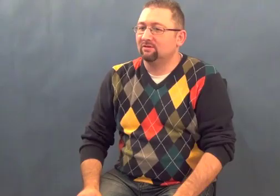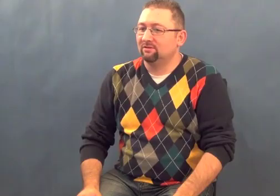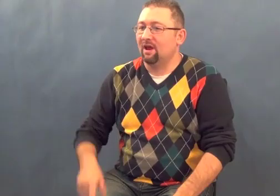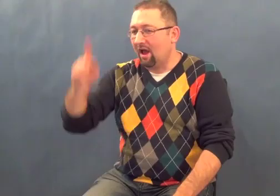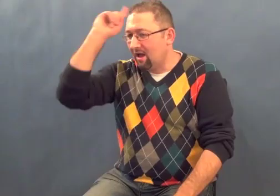A!